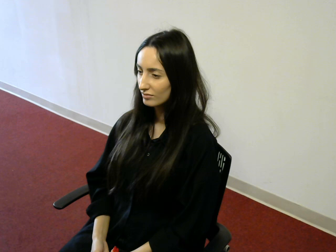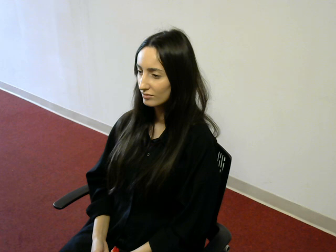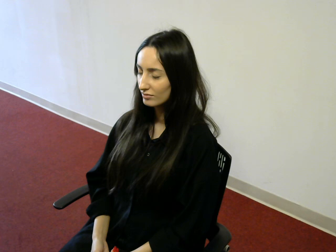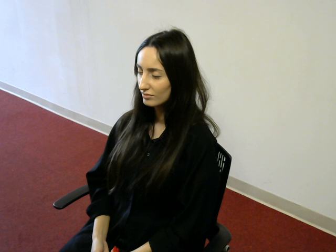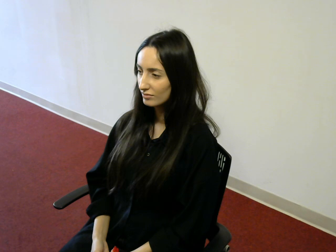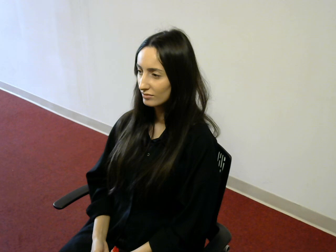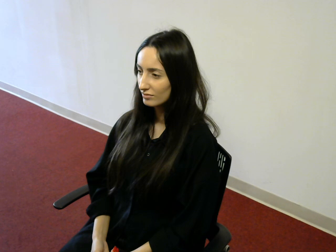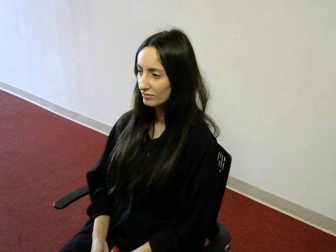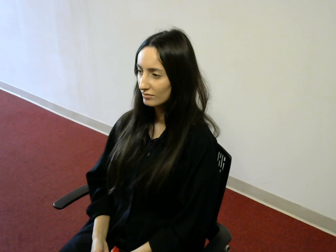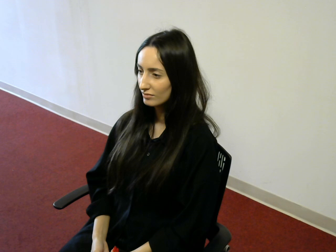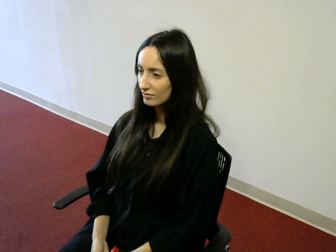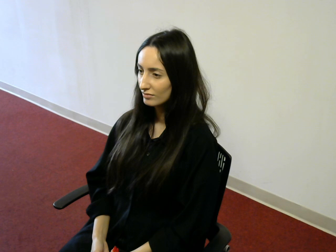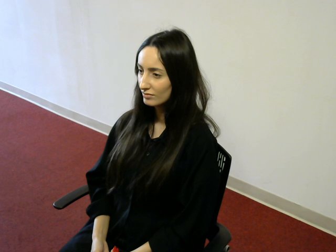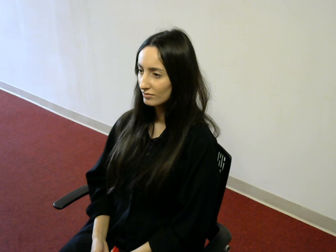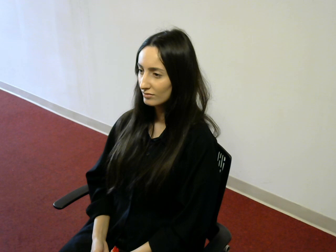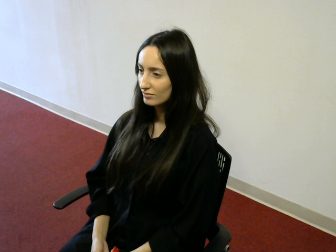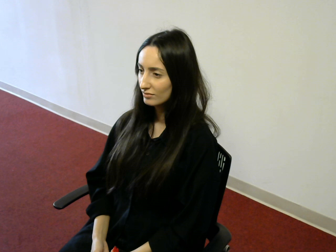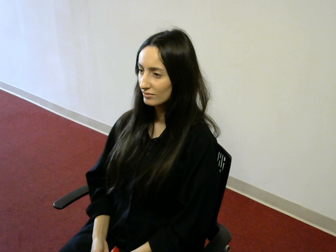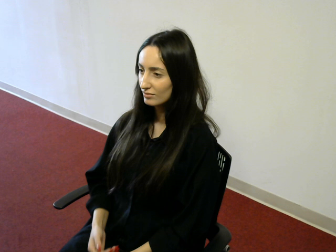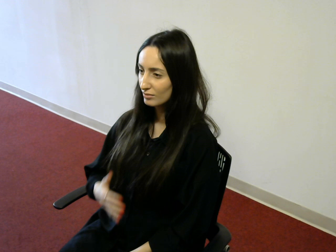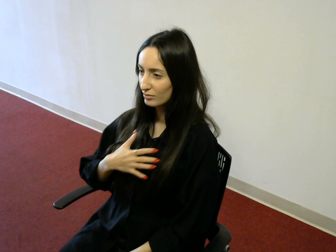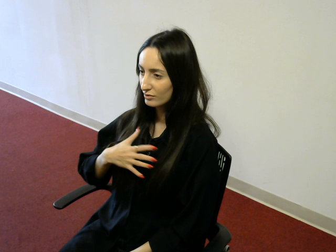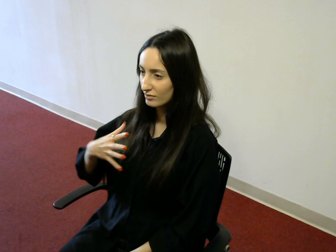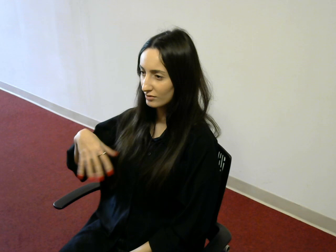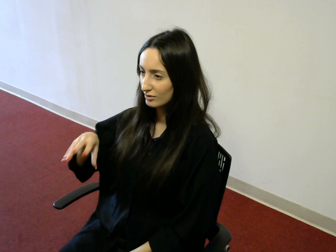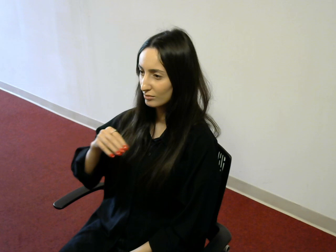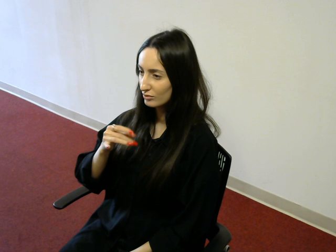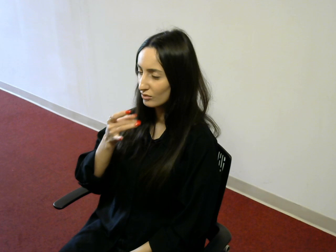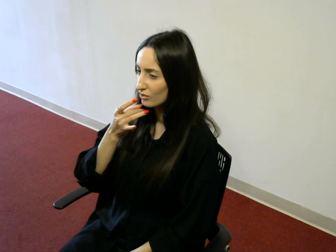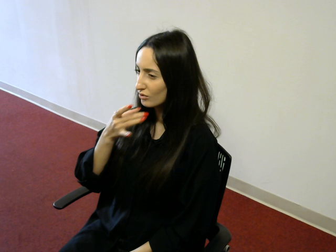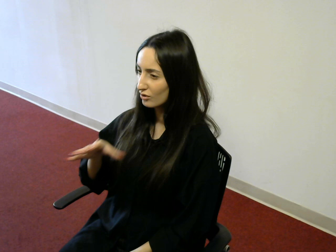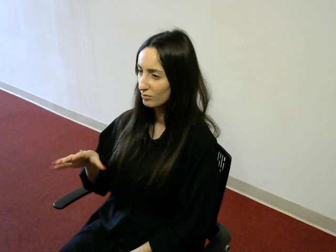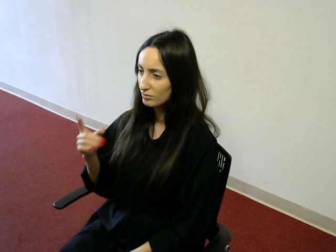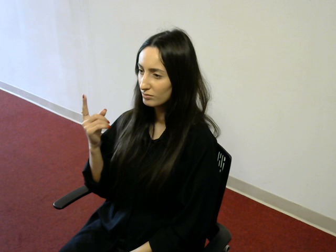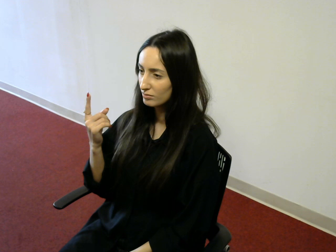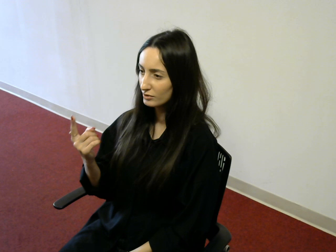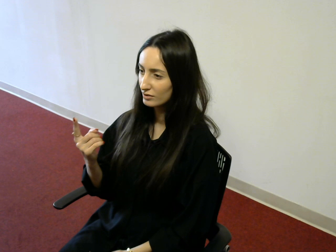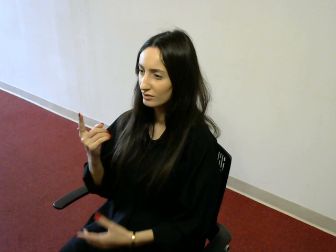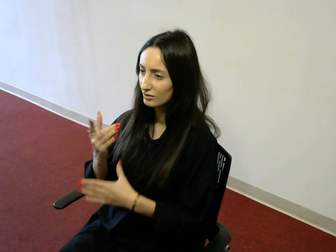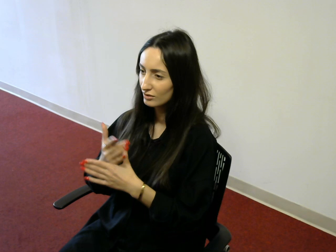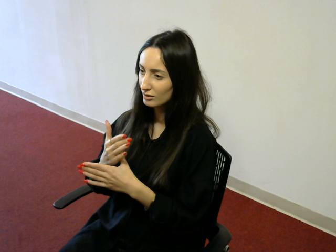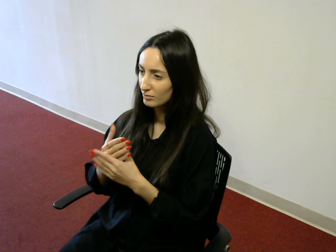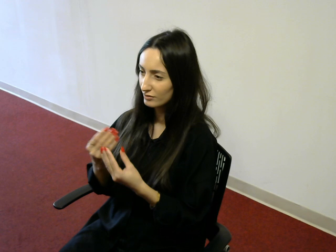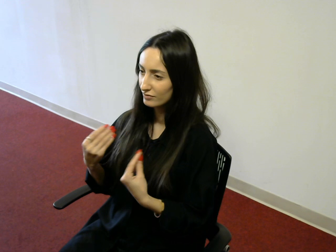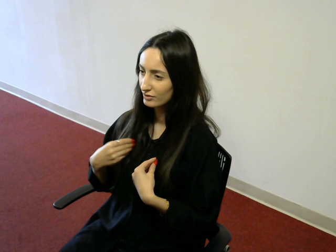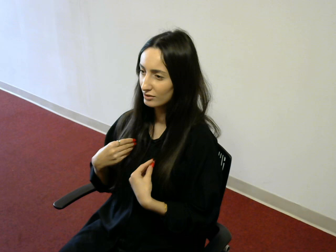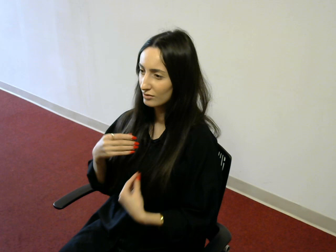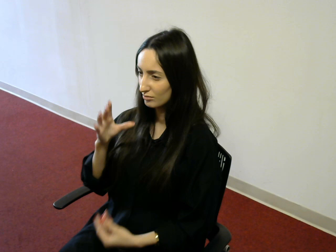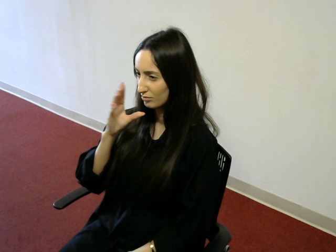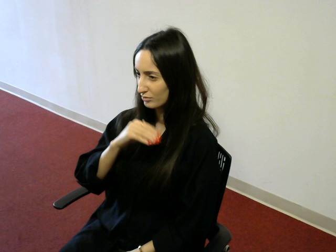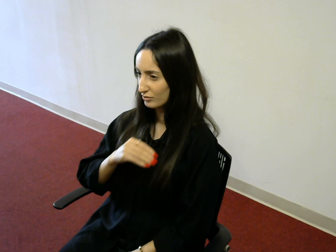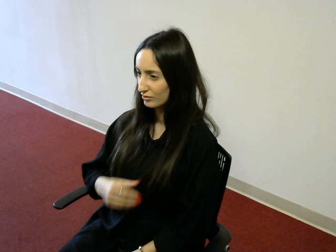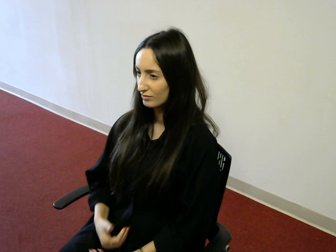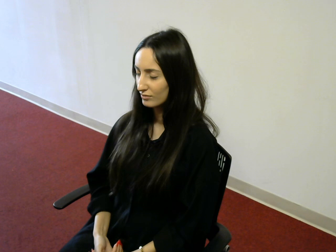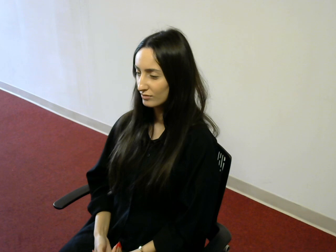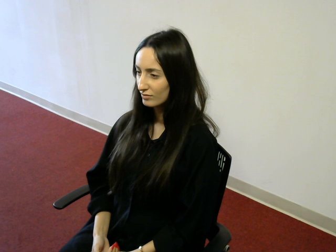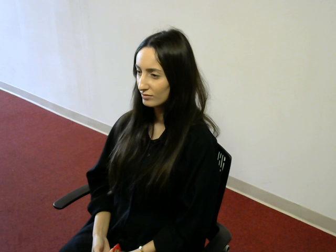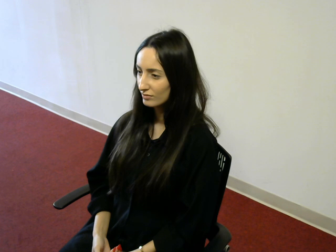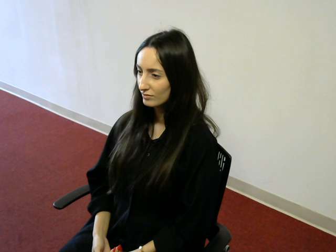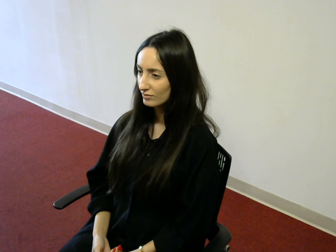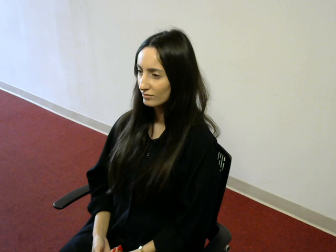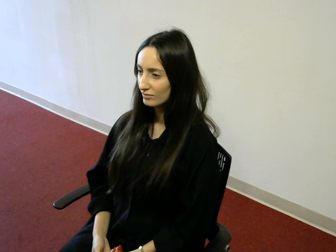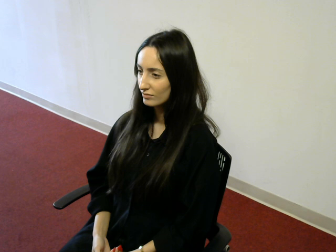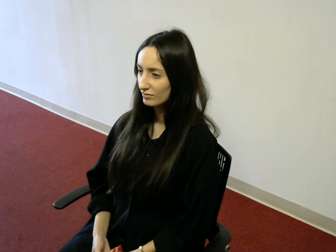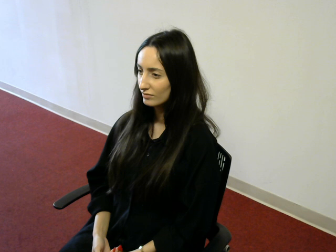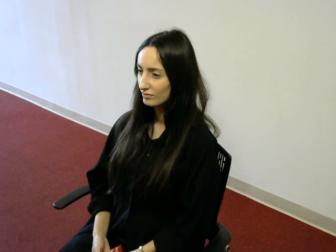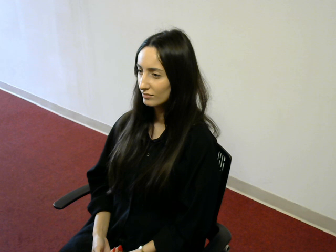Bizə hər hansı bir yardım düşürmü?